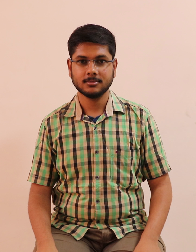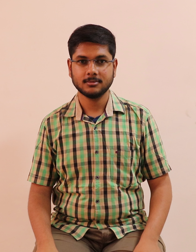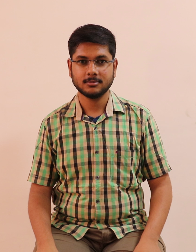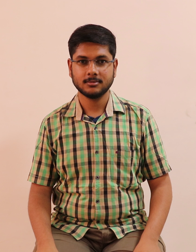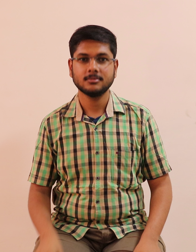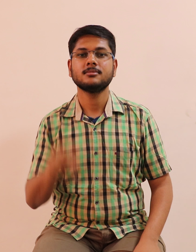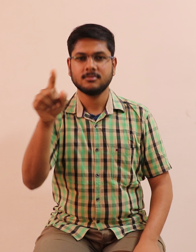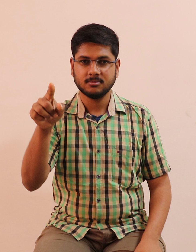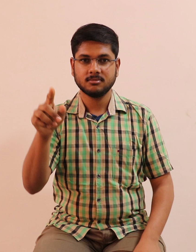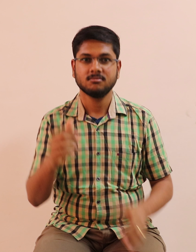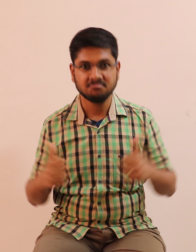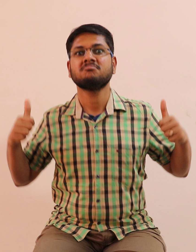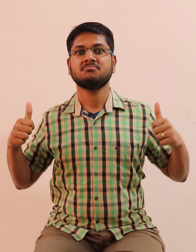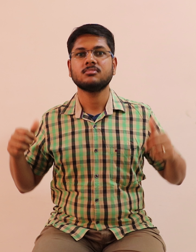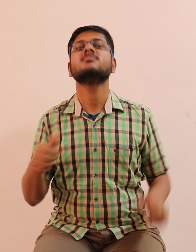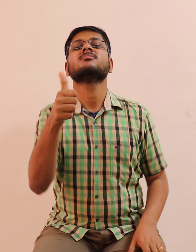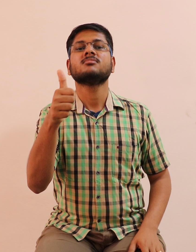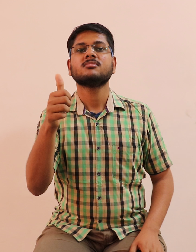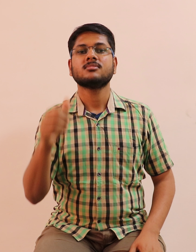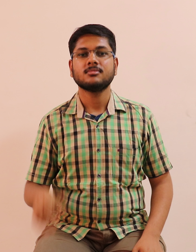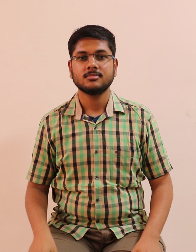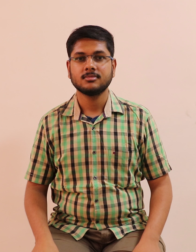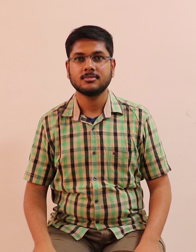how dare you